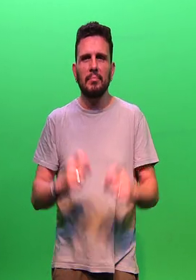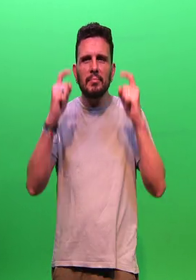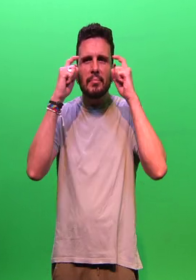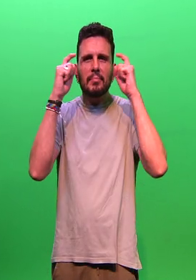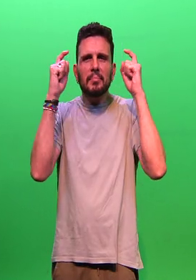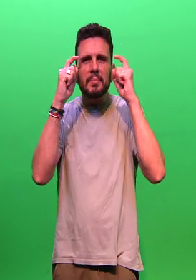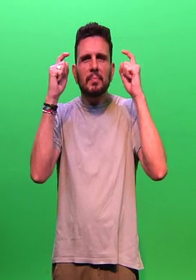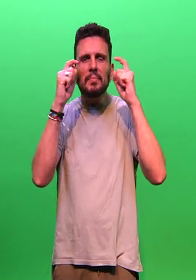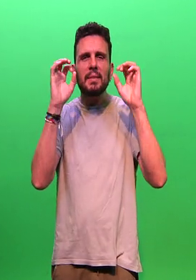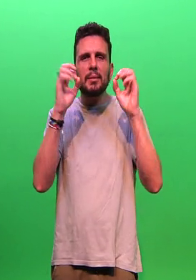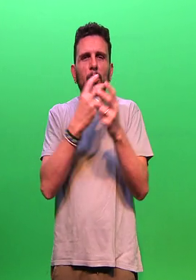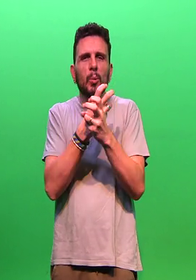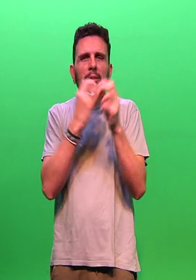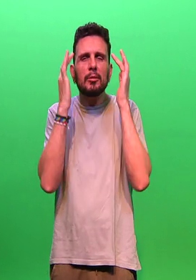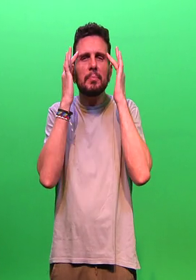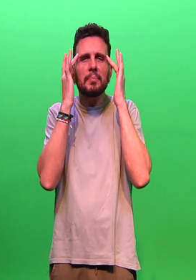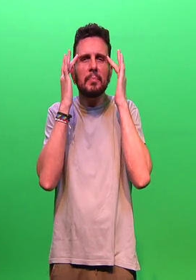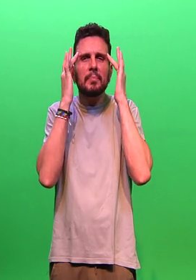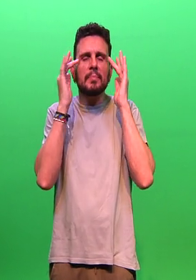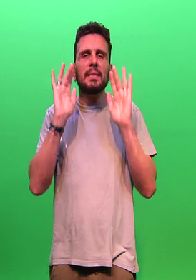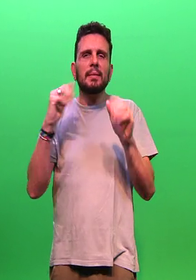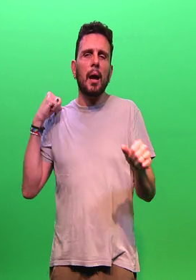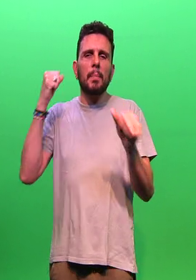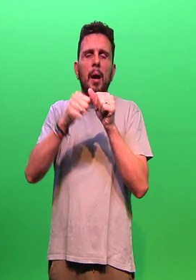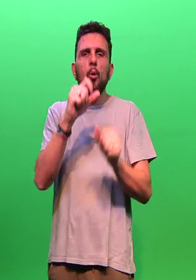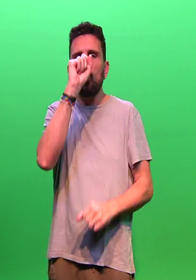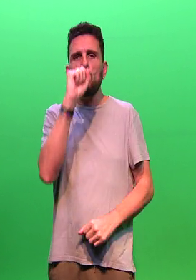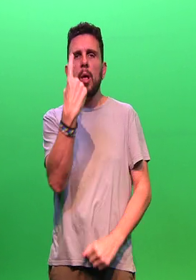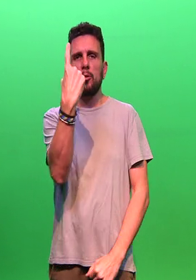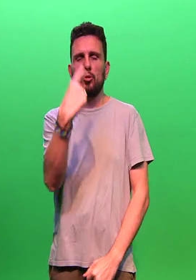Tinc migranya, m'ho noto a aquests ossos dels laterals, ja fa un any.